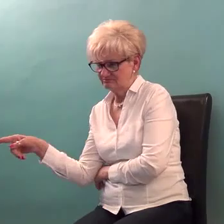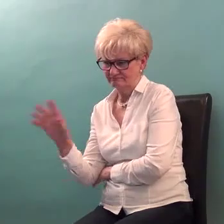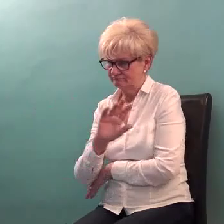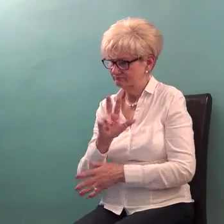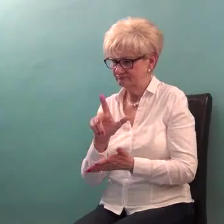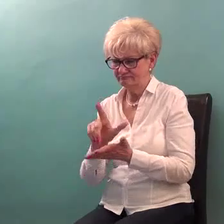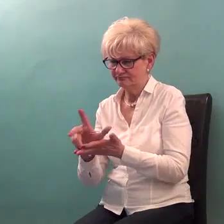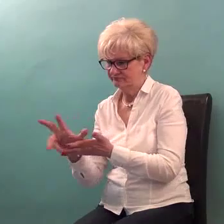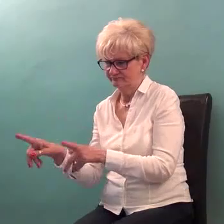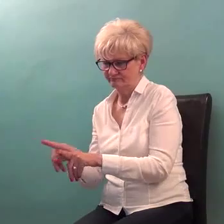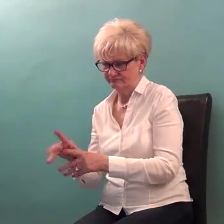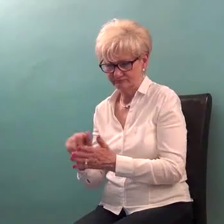Dwunastego, trzynastego i dalej też zajęte.